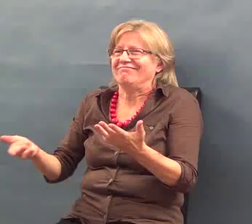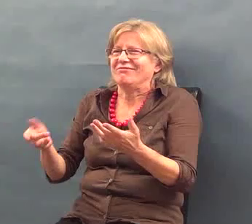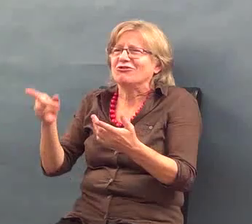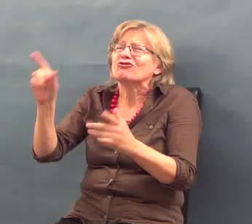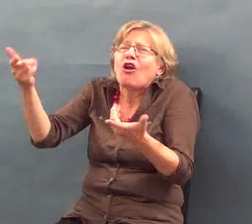Nie wiedział co.